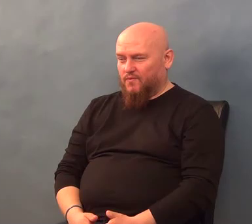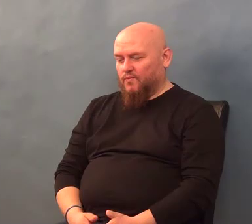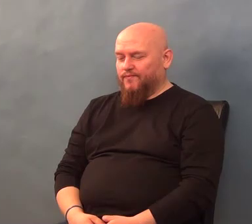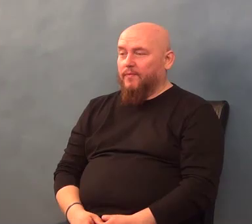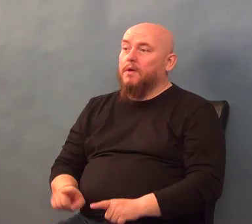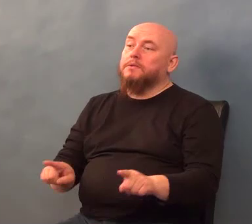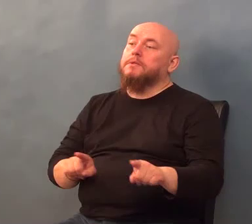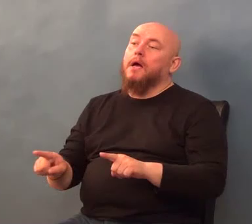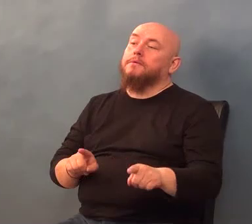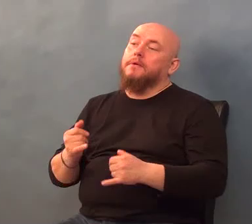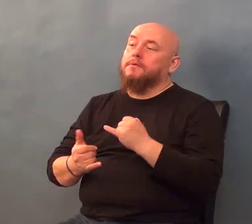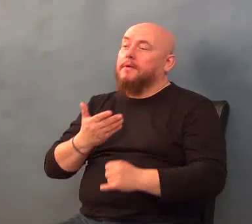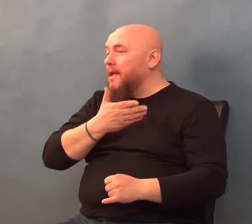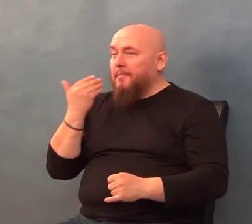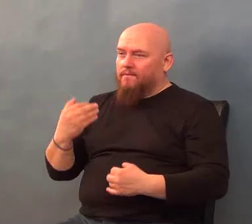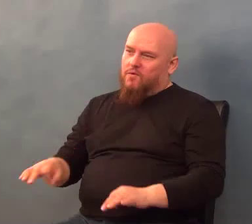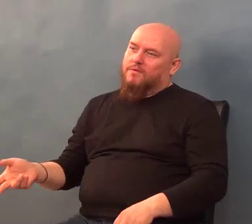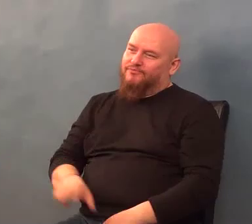Jeśli znaku nie ma, to znaczy, że można upaść.